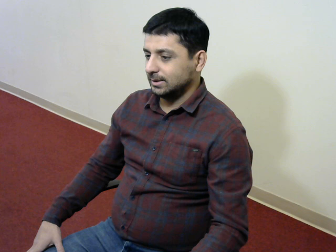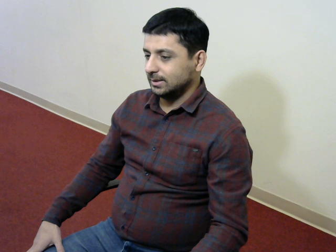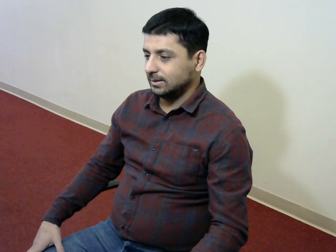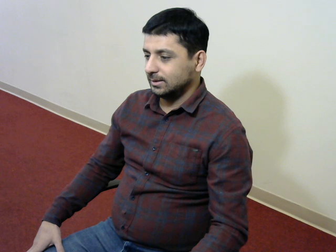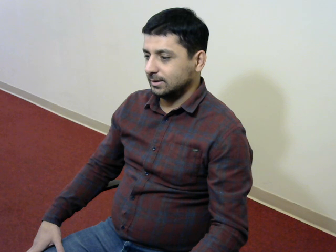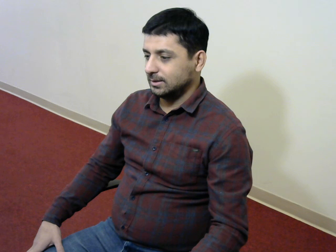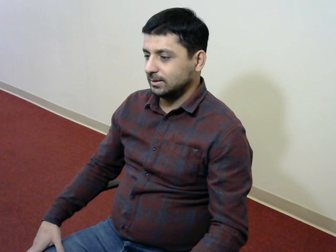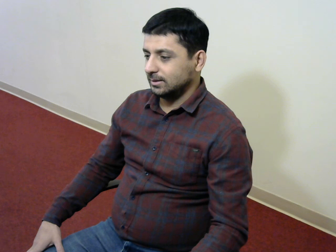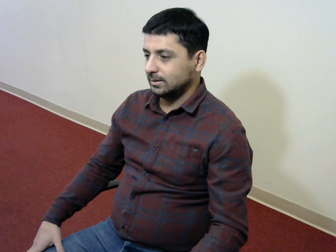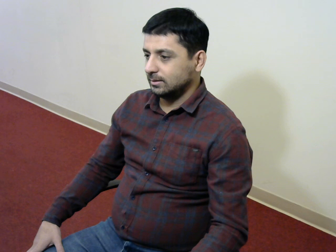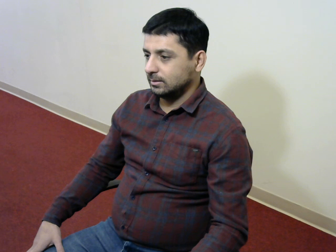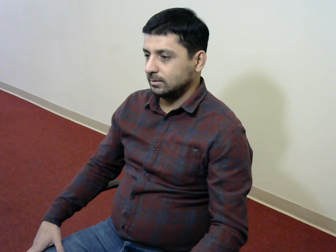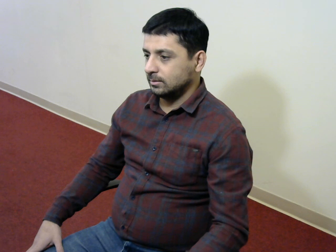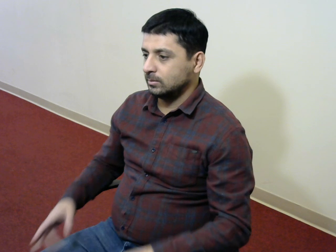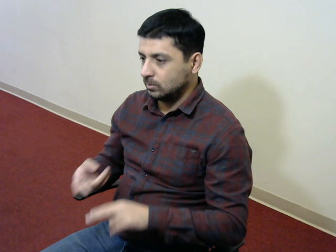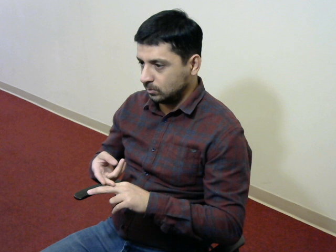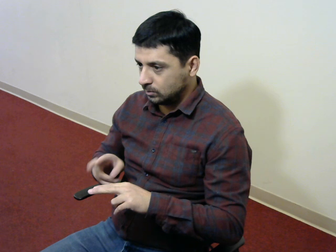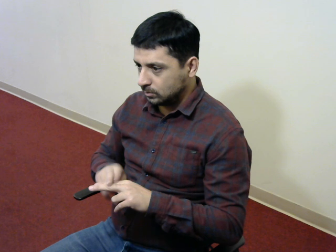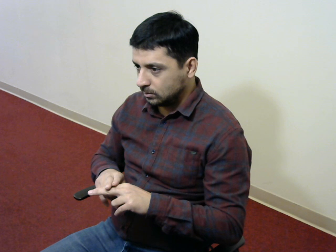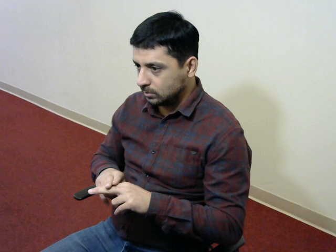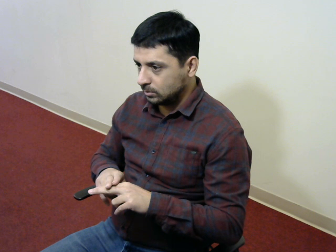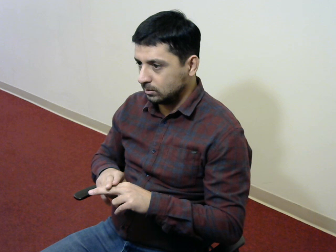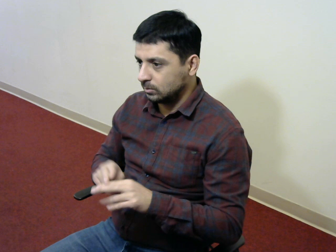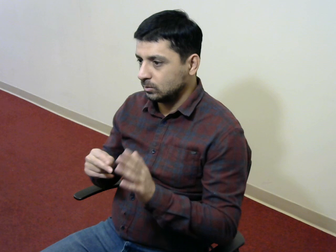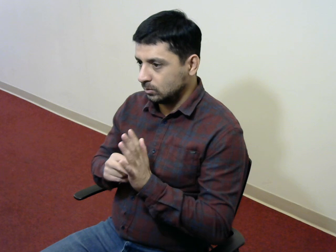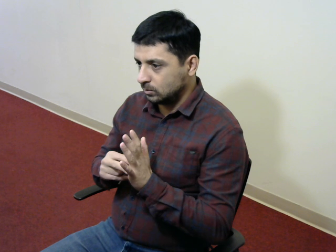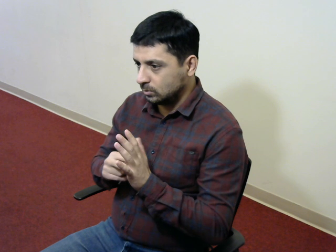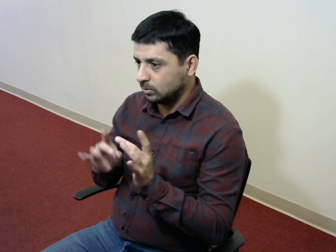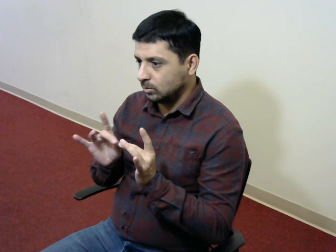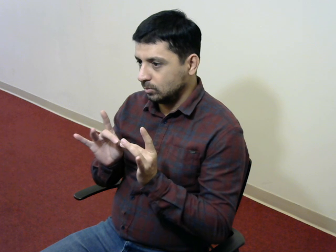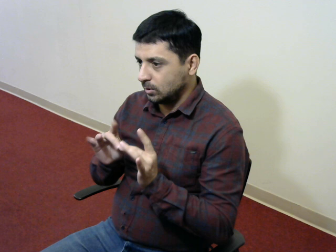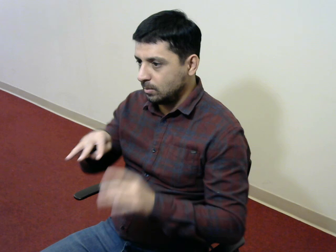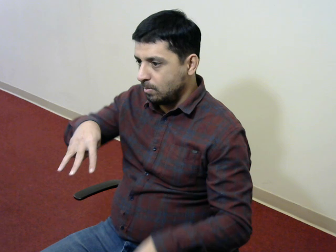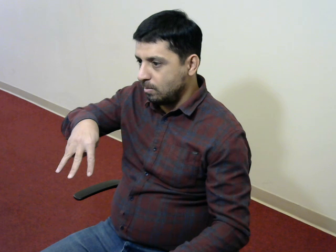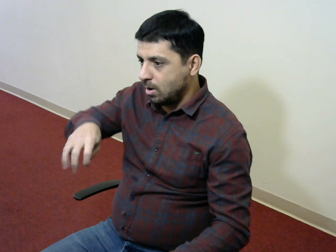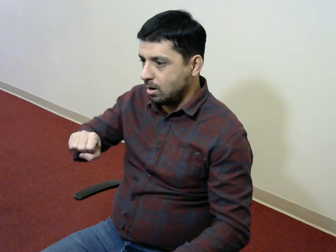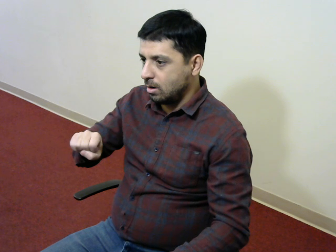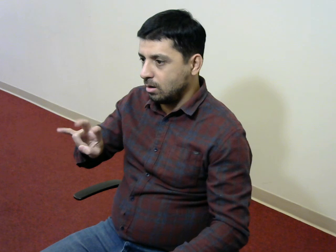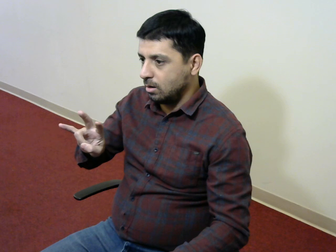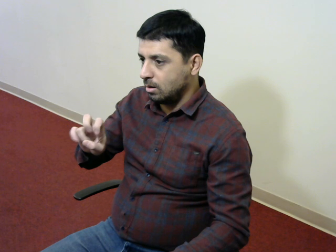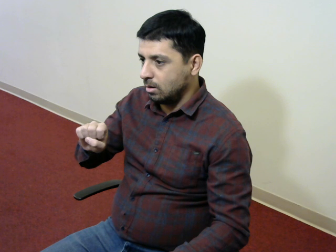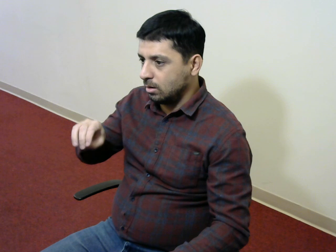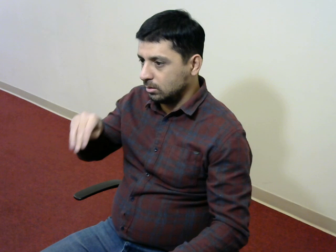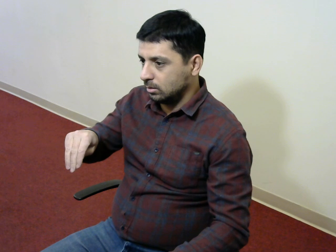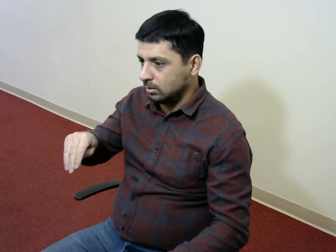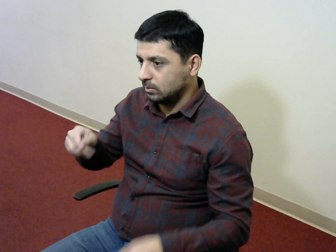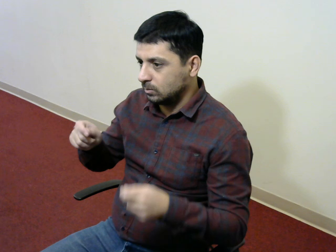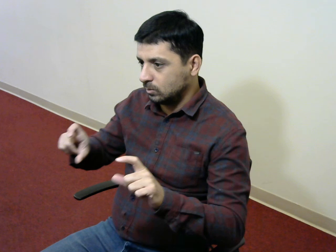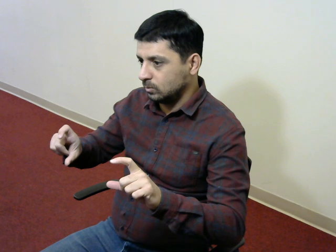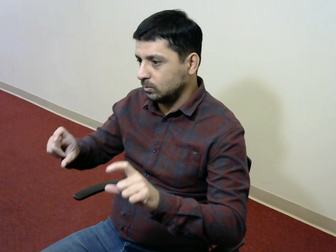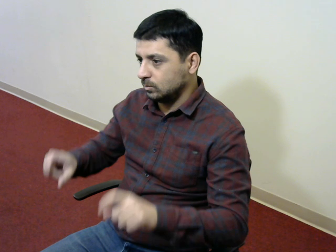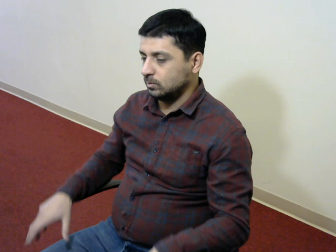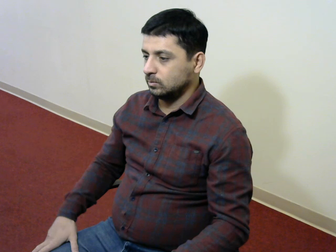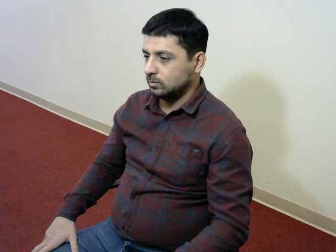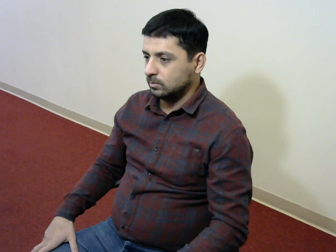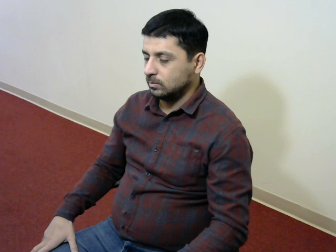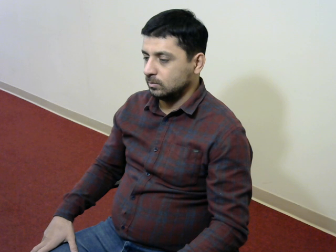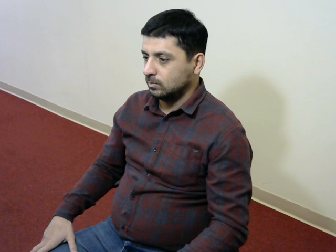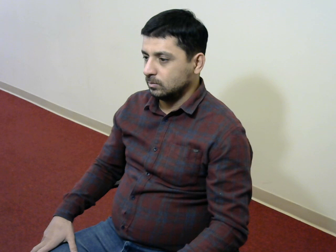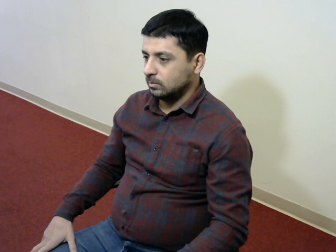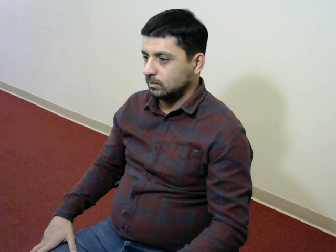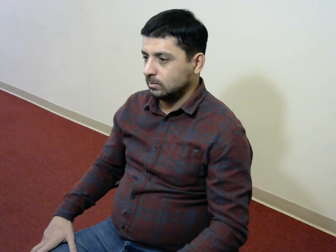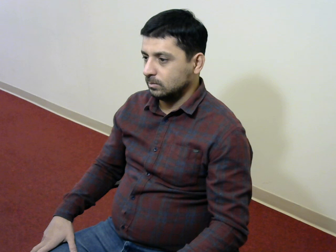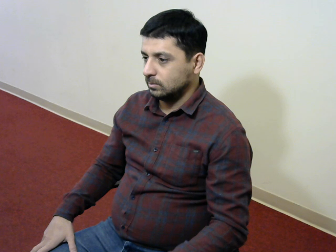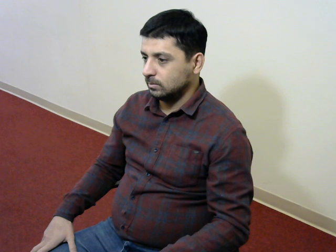Bunun qiyməti 10 manat qalxıb